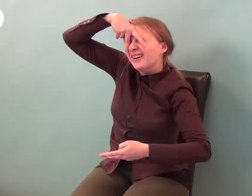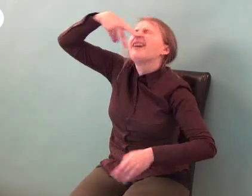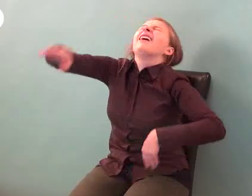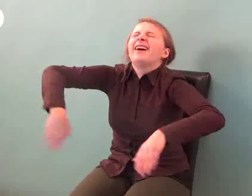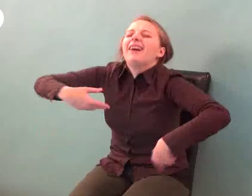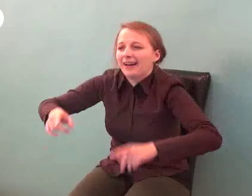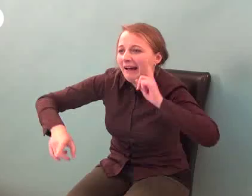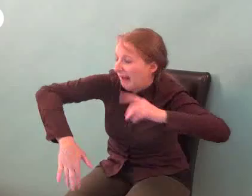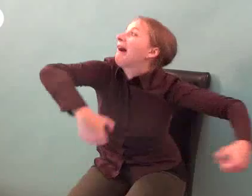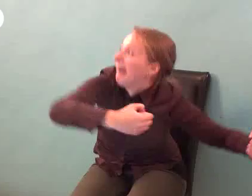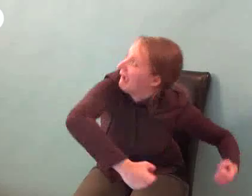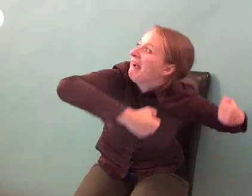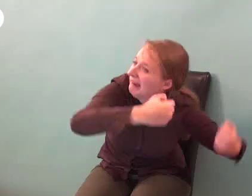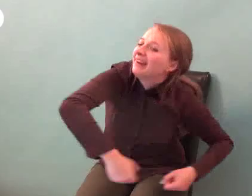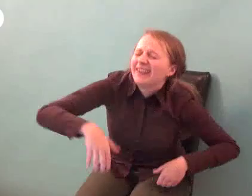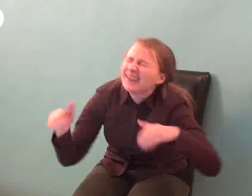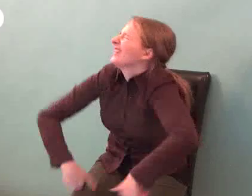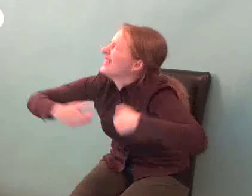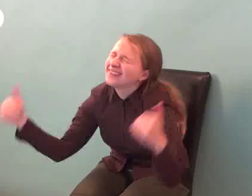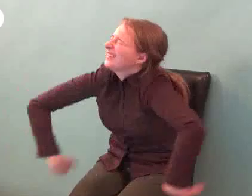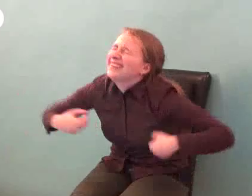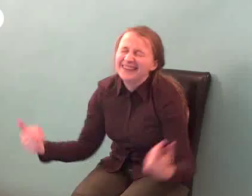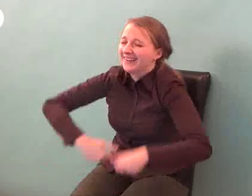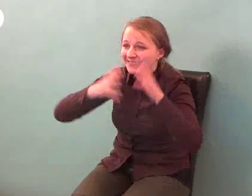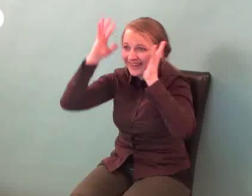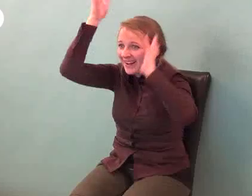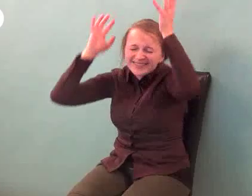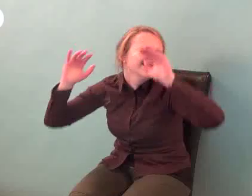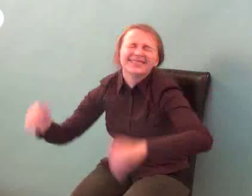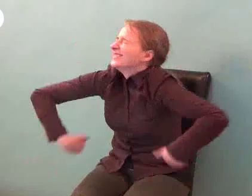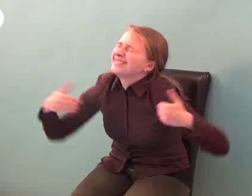Jeleń biegnie z zasłoniętymi oczami, a chłopiec wciąż na nim siedzi.